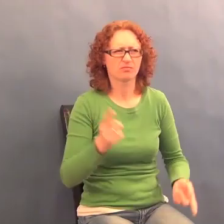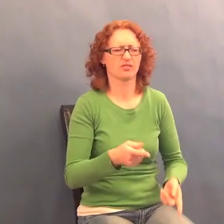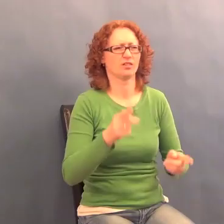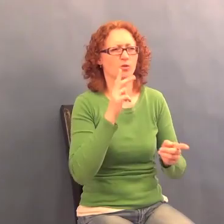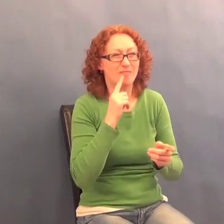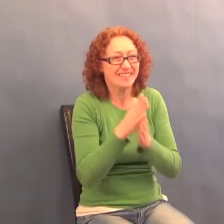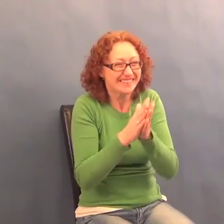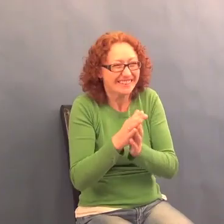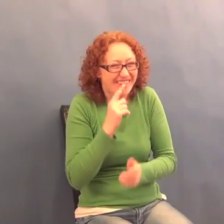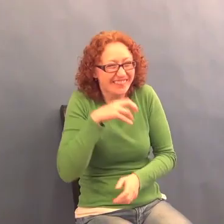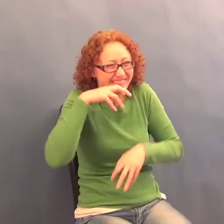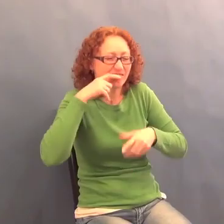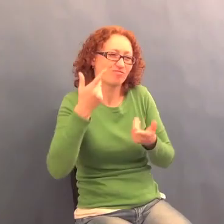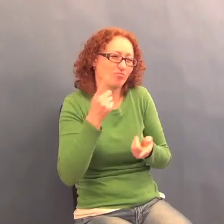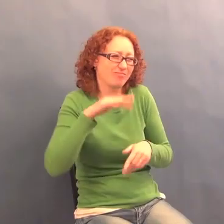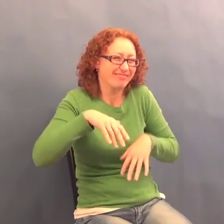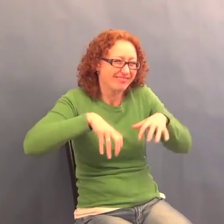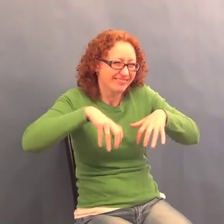Schowany mały chłopak się śmieje.